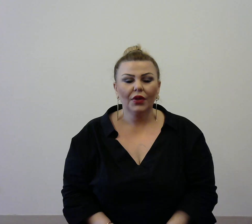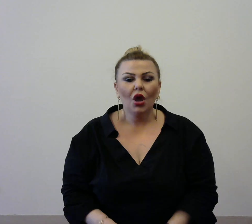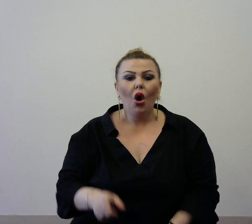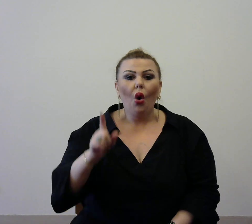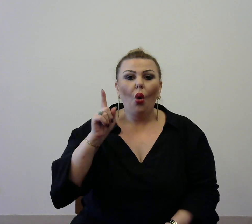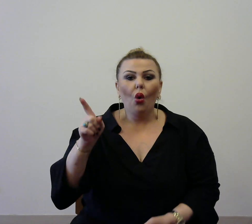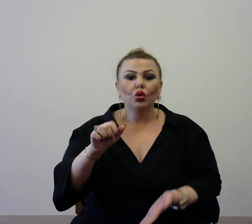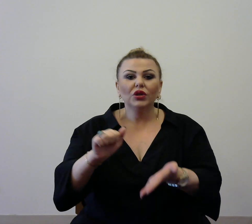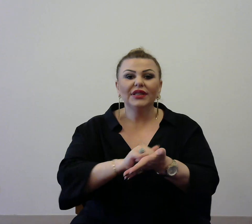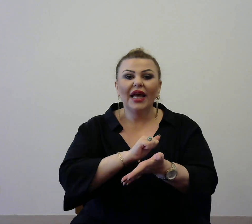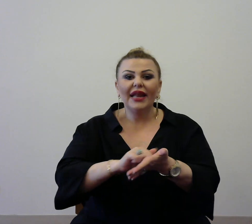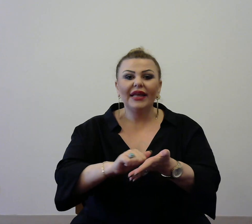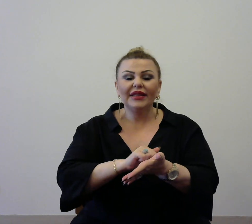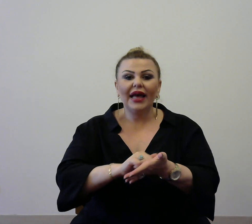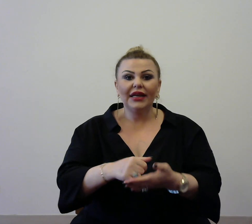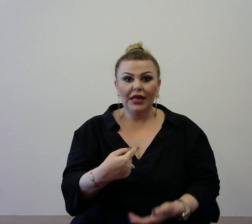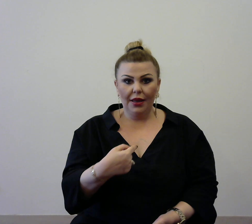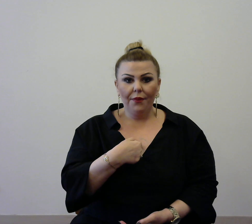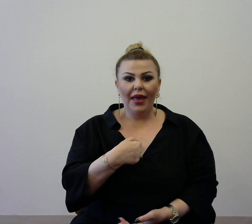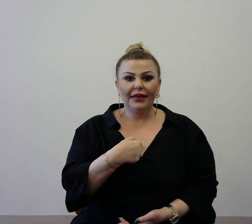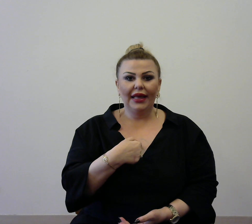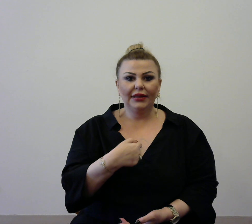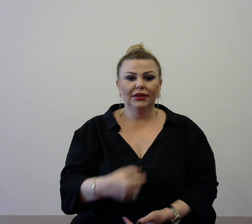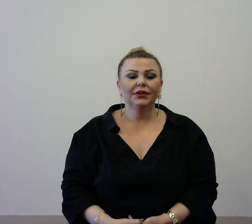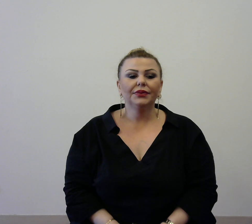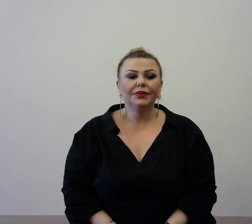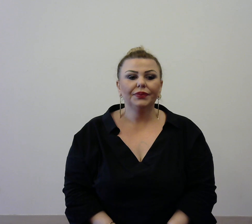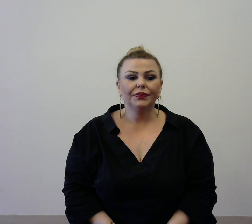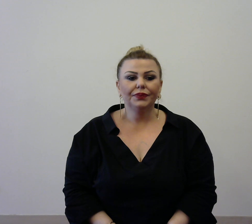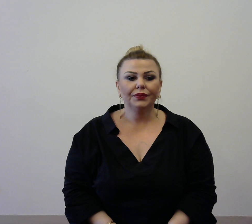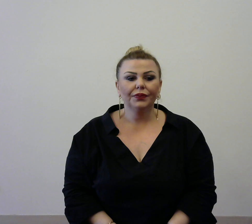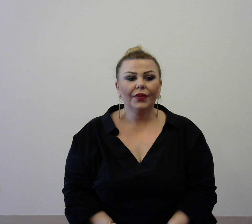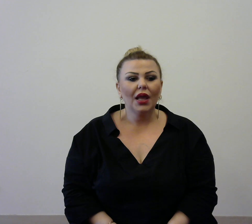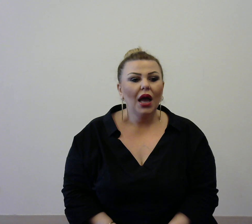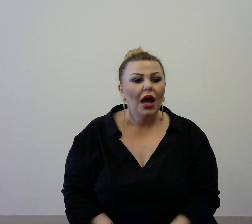Onun sənədləri məndədir